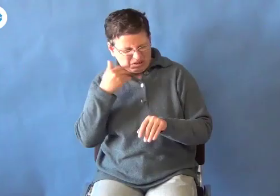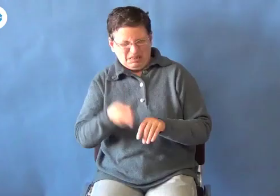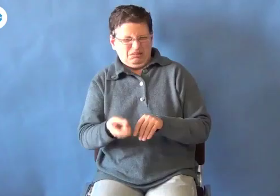Nie ma...